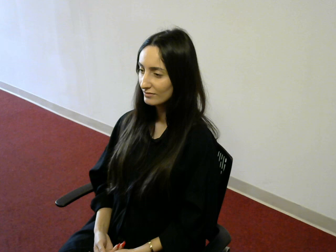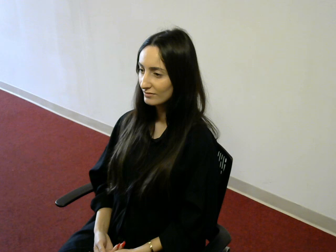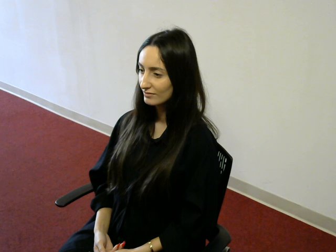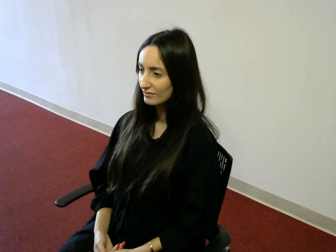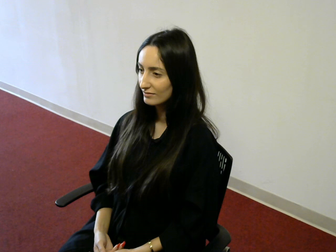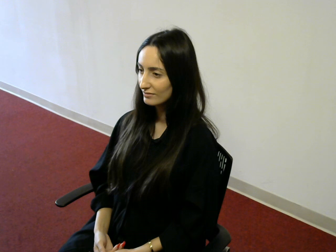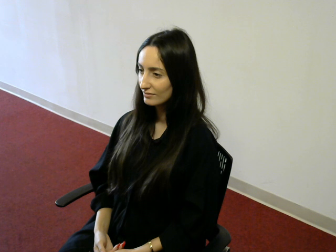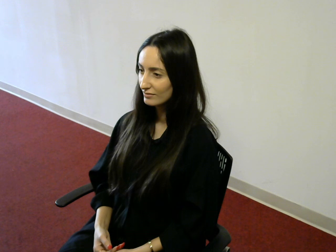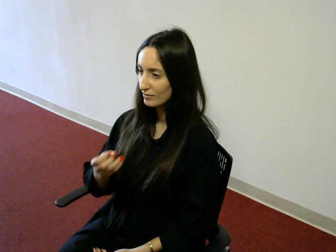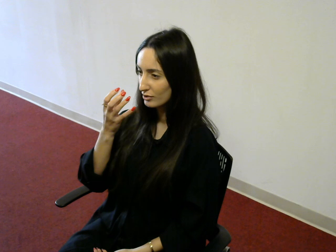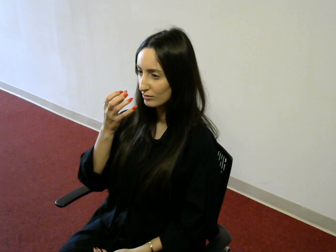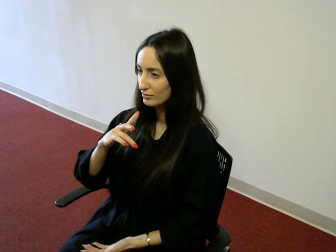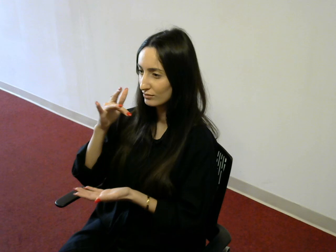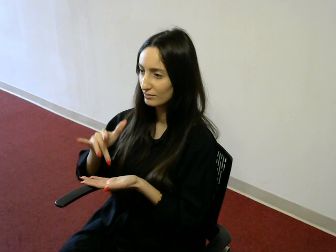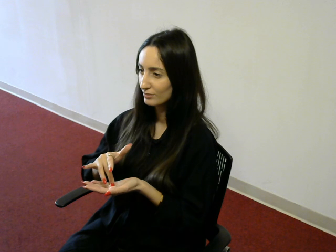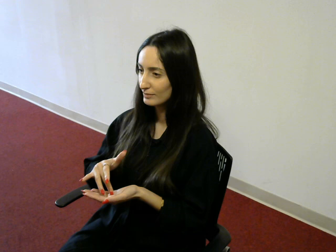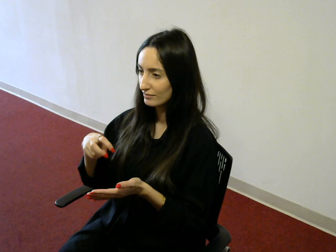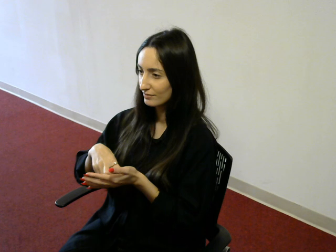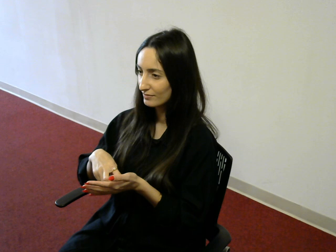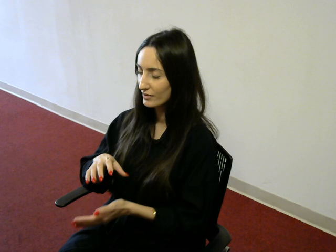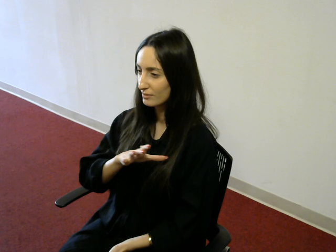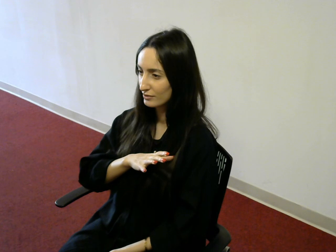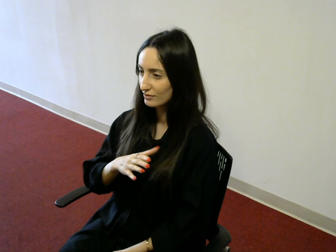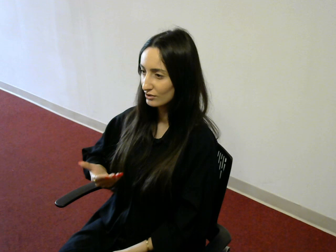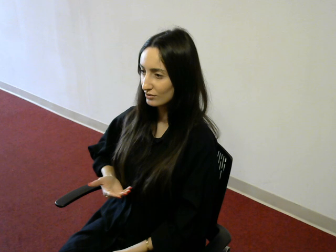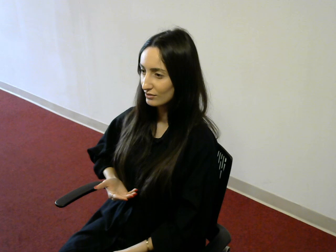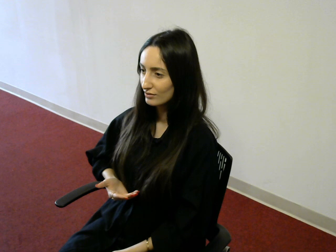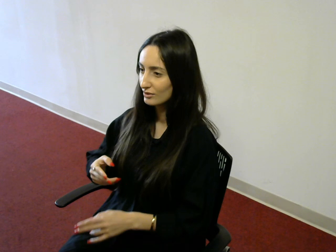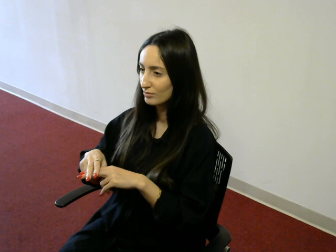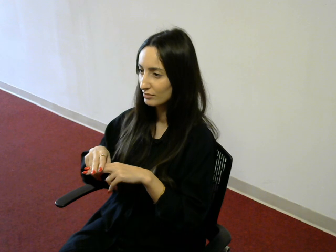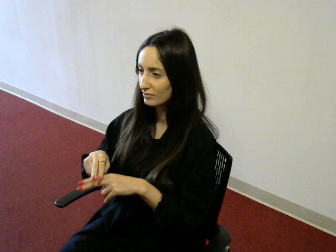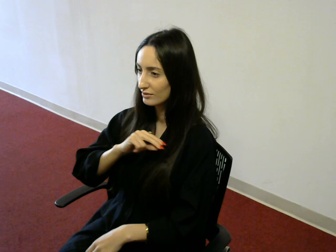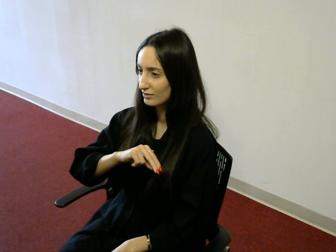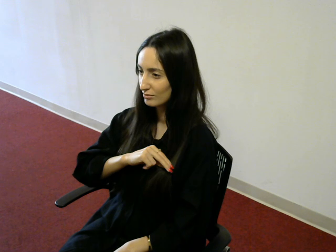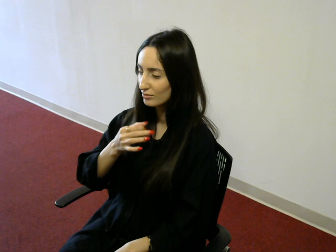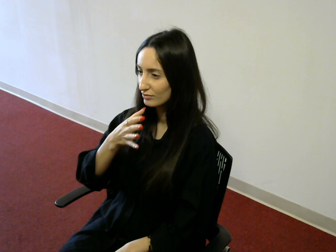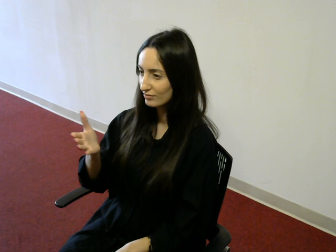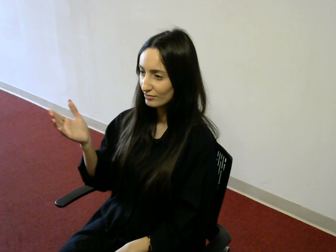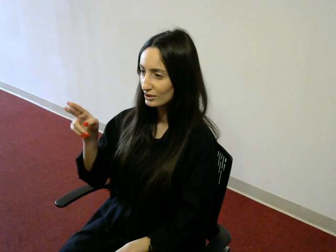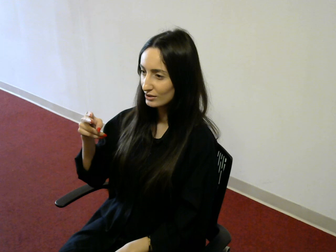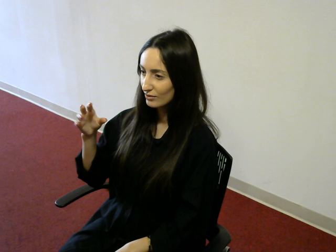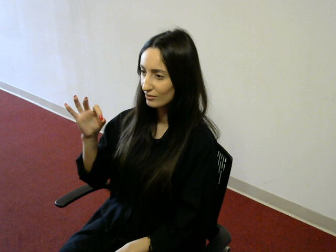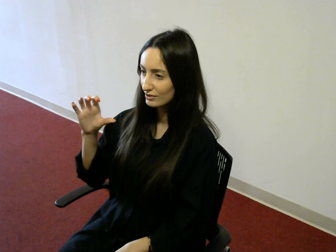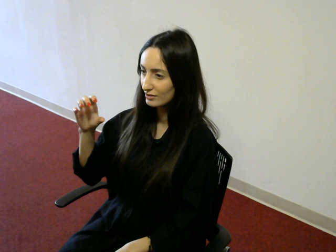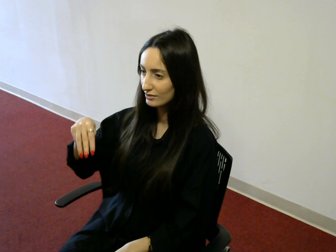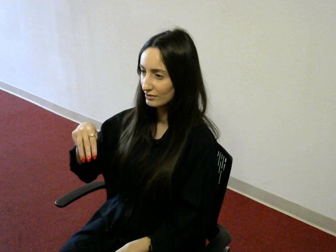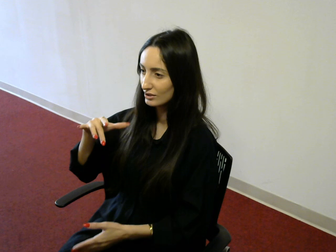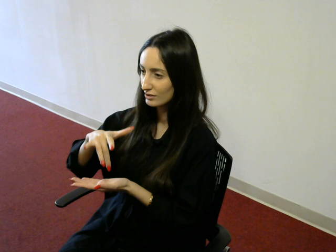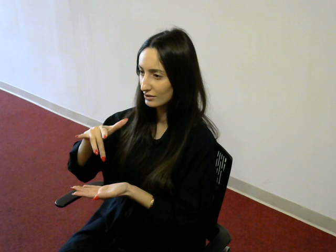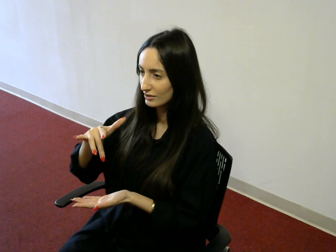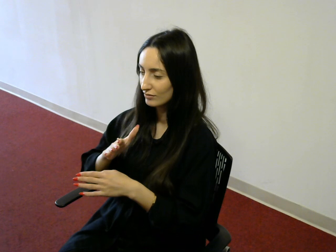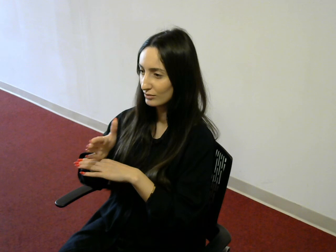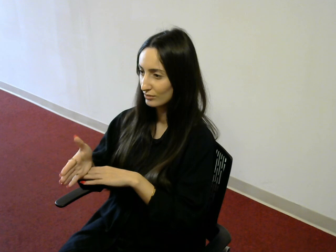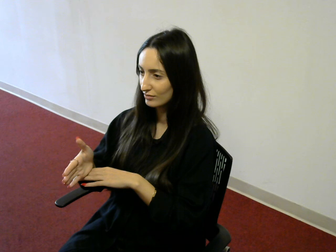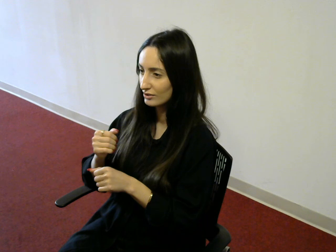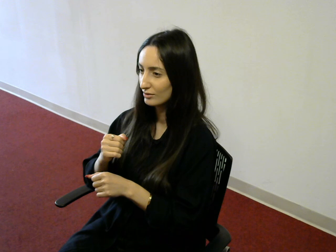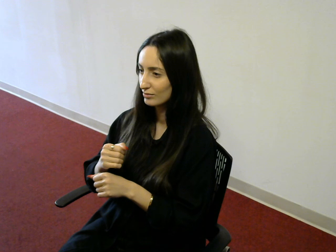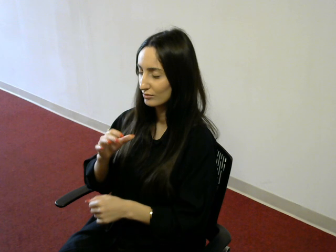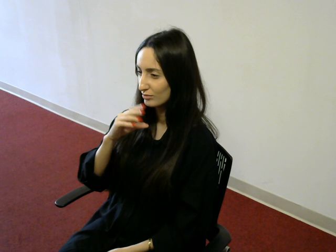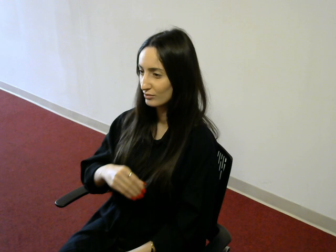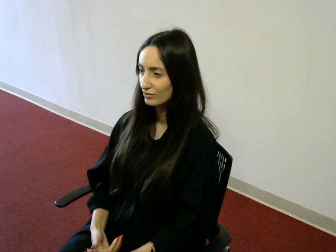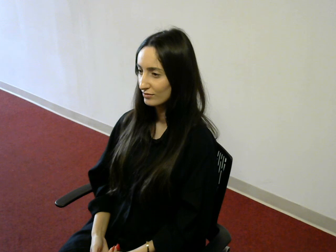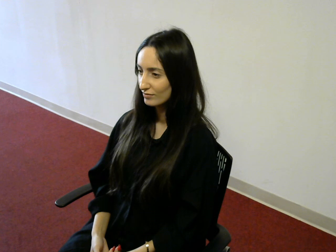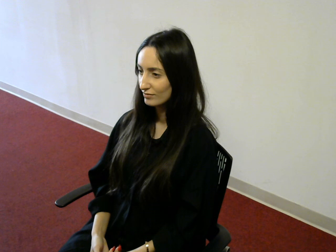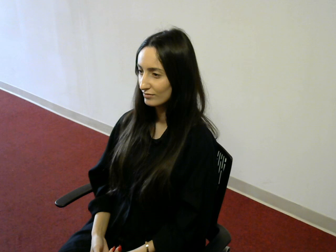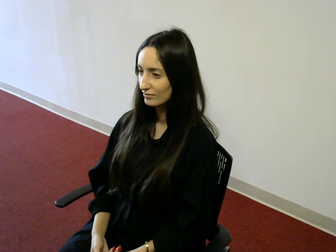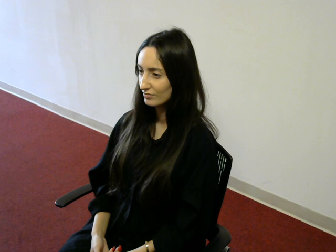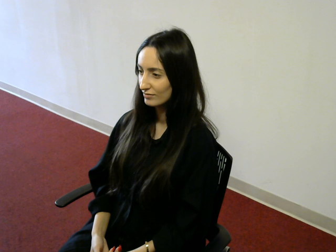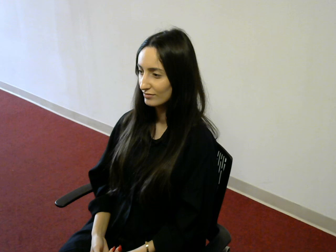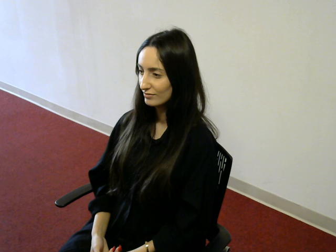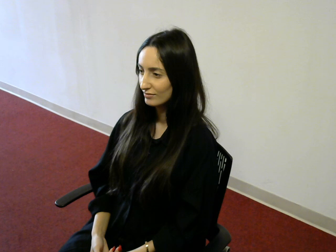Bakı şəhərində qeydiyyatda olan vətəndaşlar paytaxtda işləyən istənilən DOST mərkəzinə yaxınlaşa bilər